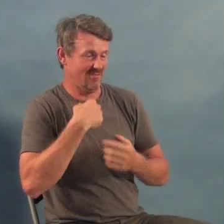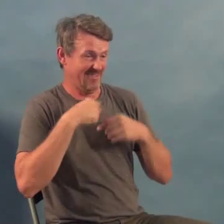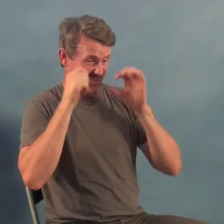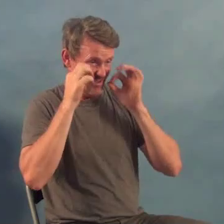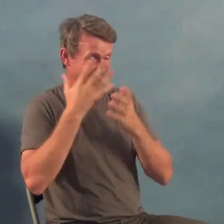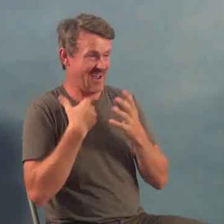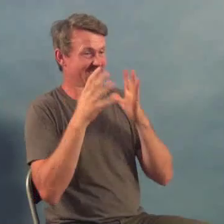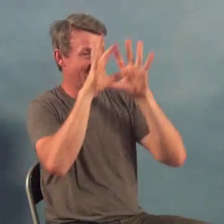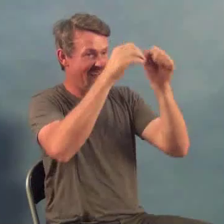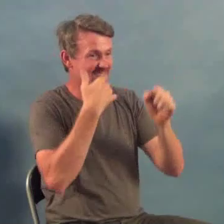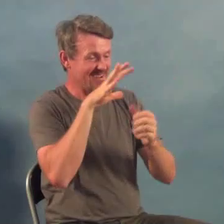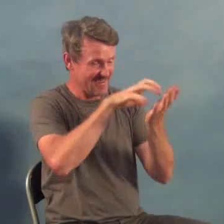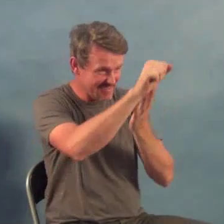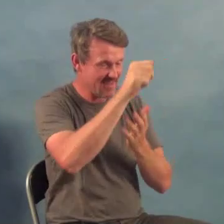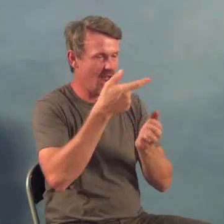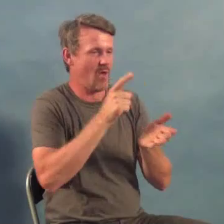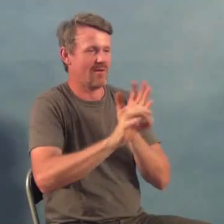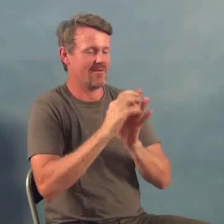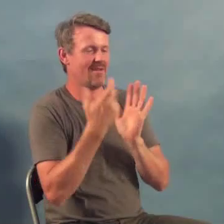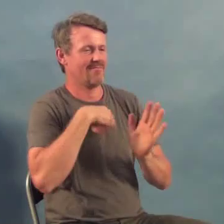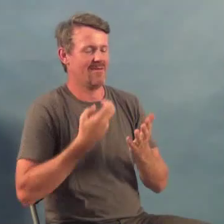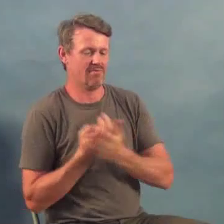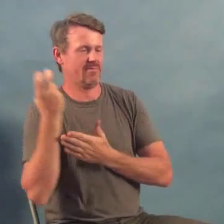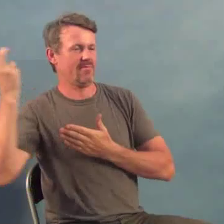Chcę zabrać, złapać ptaszka. Ale się nie udało, wyrzucili mnie.